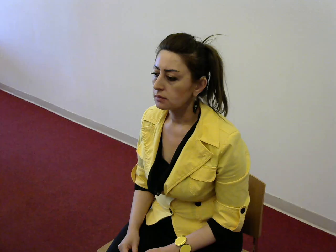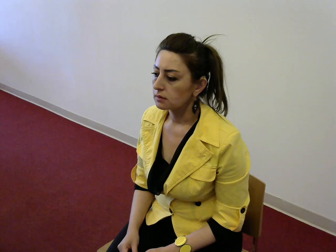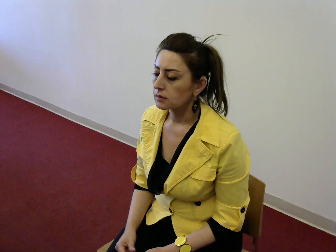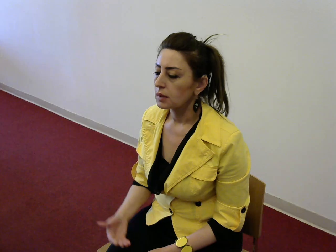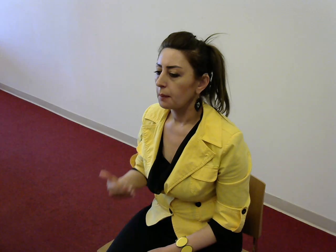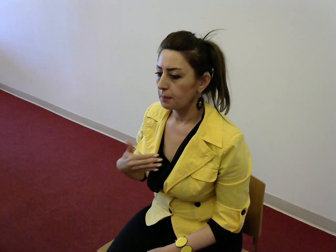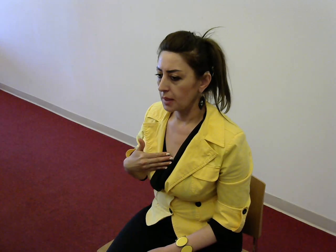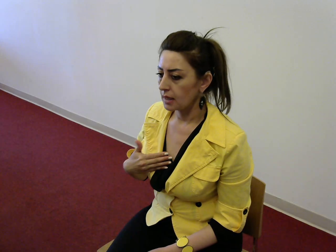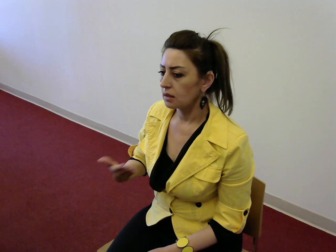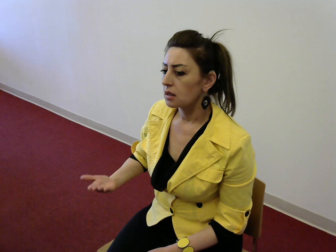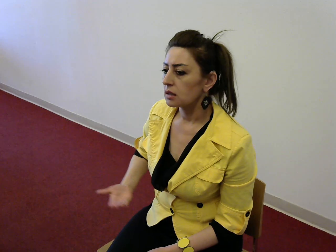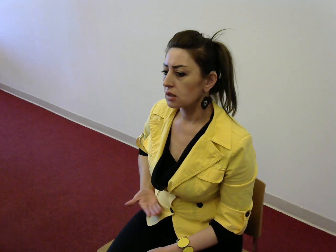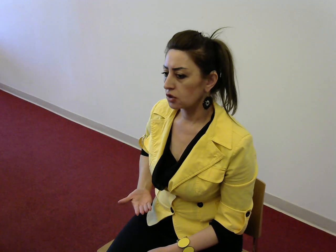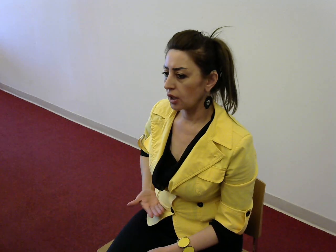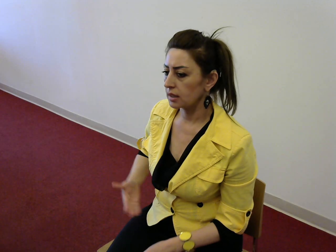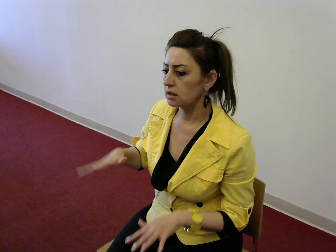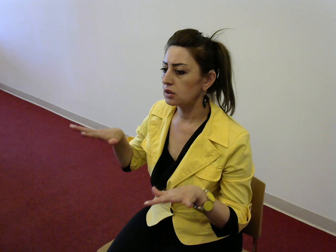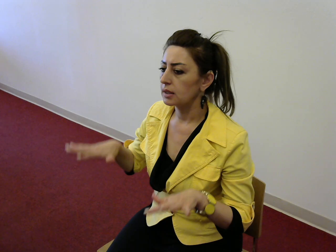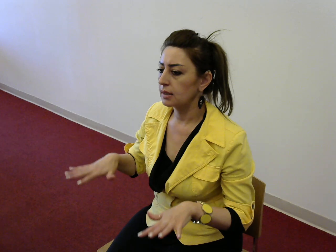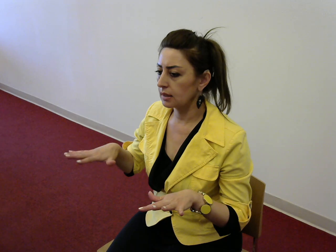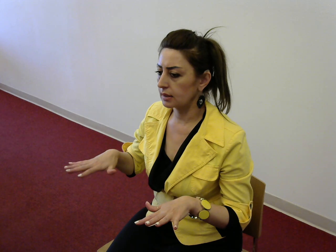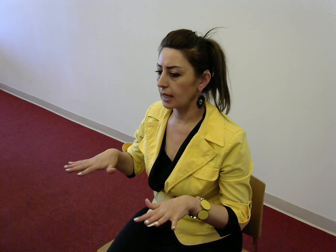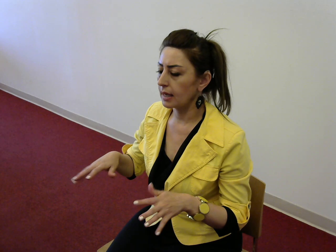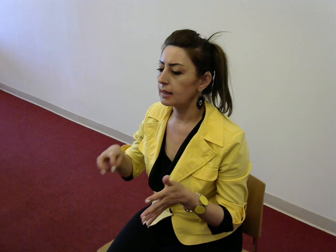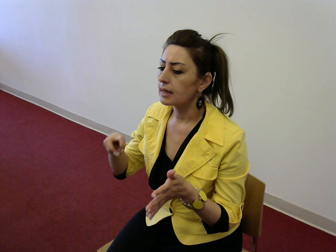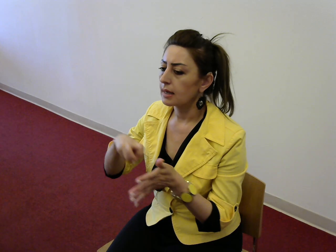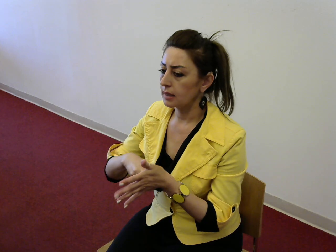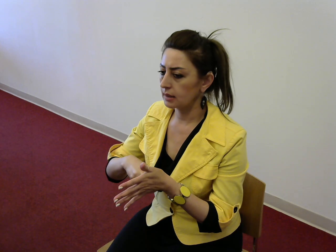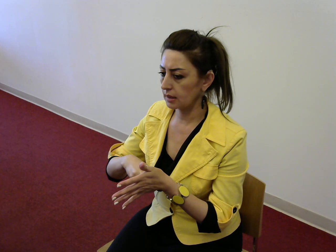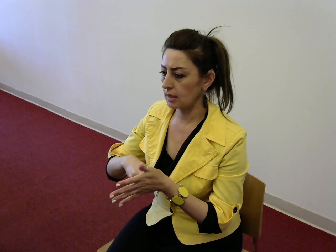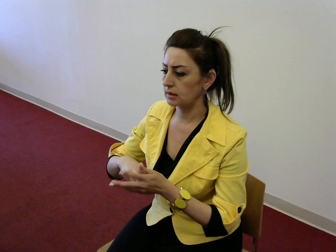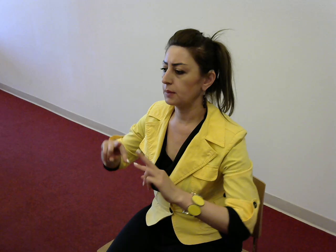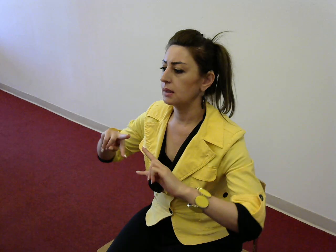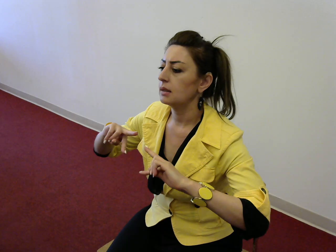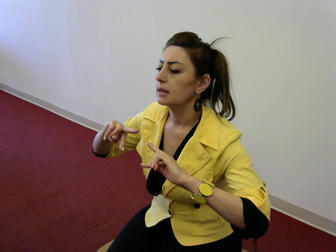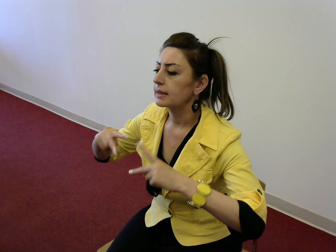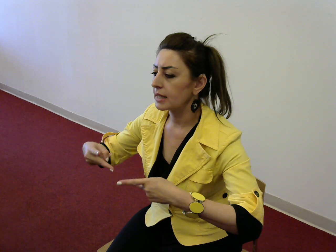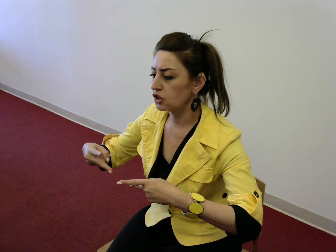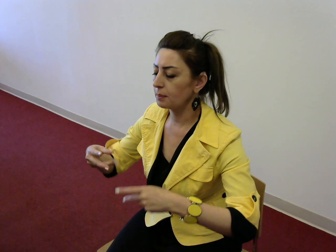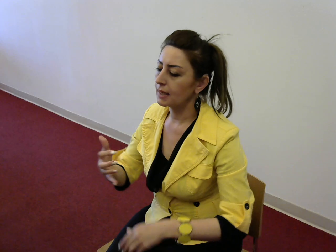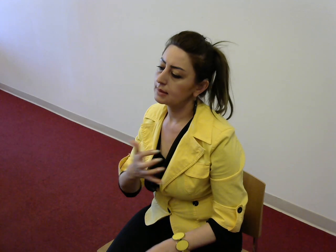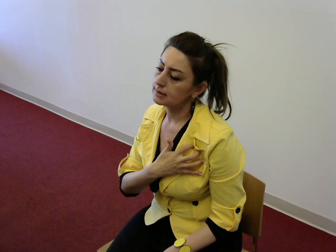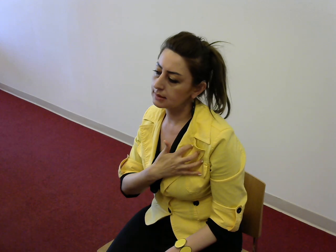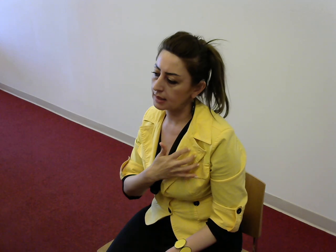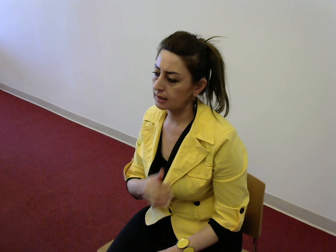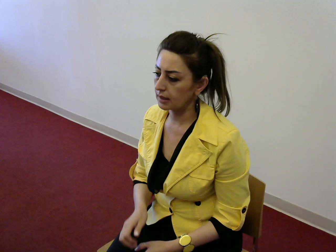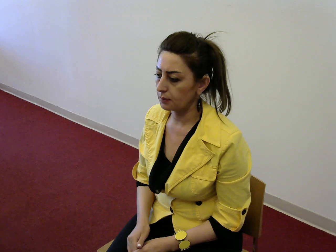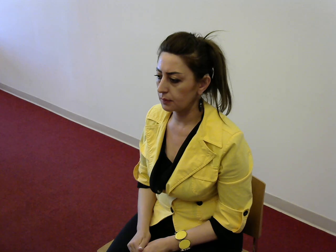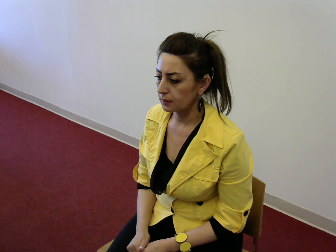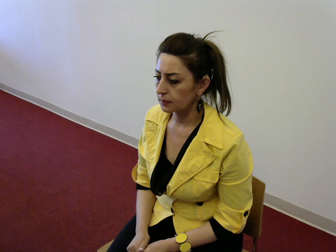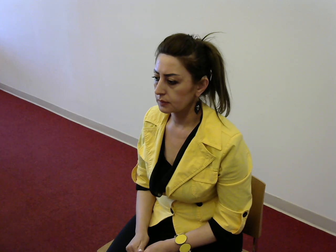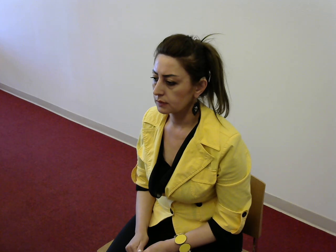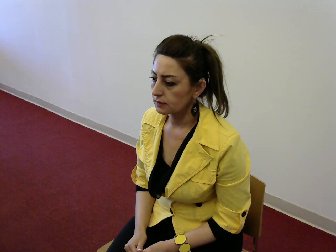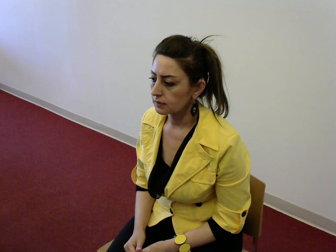Mən yaşayış yeri qeydiyyatımı dəyişmək istəyirəm